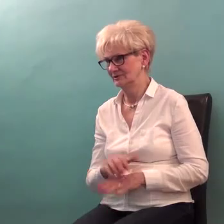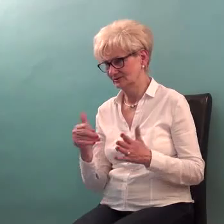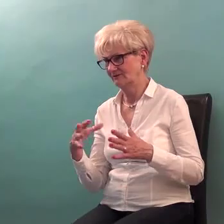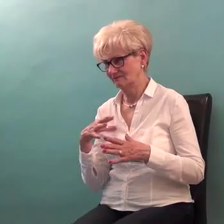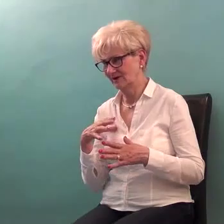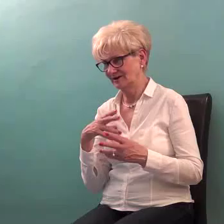Szóstego masz wolne?